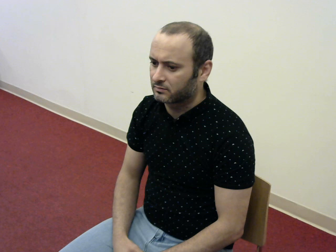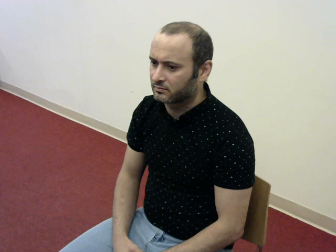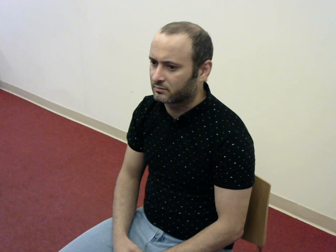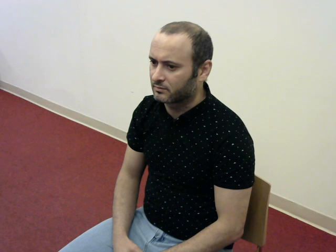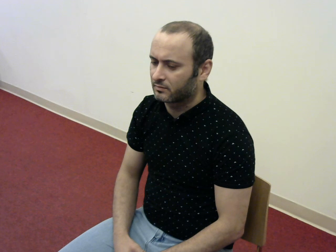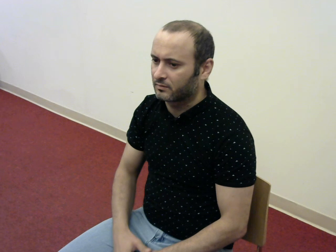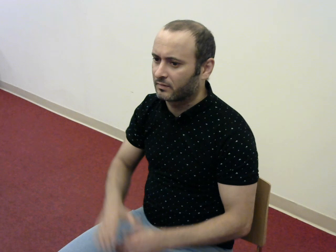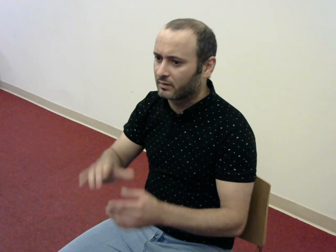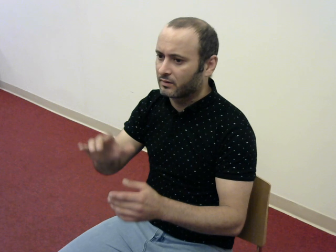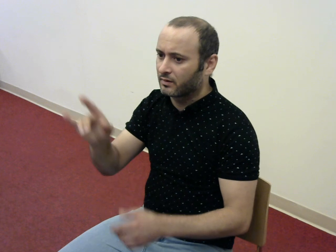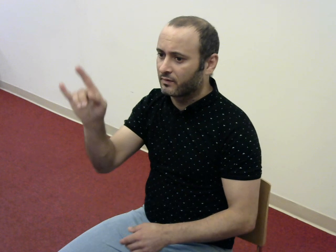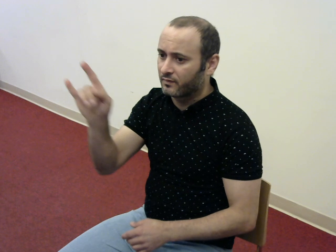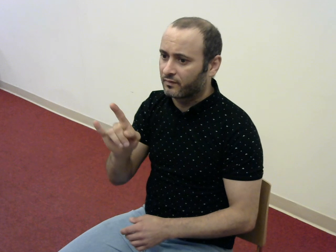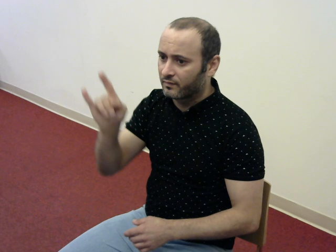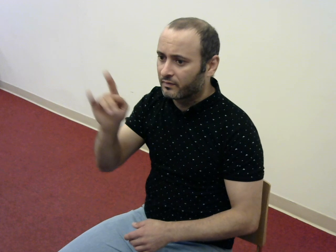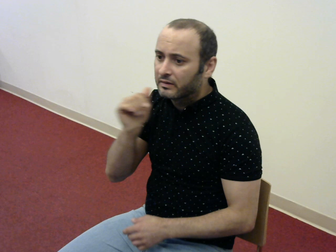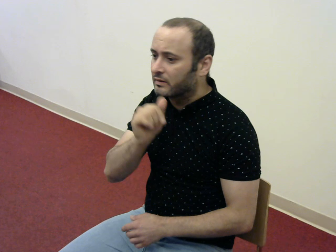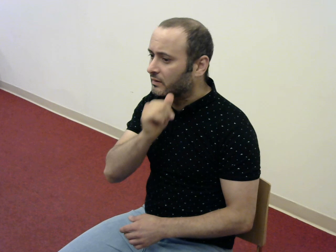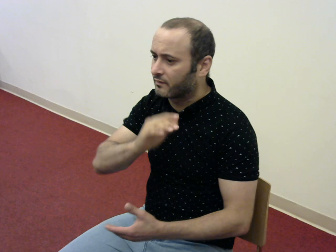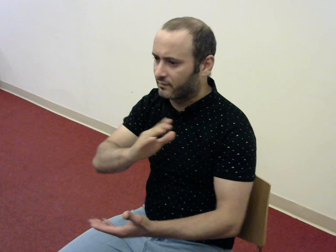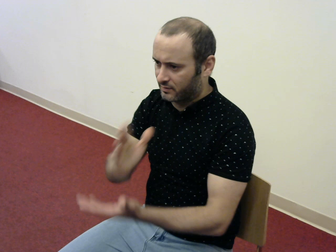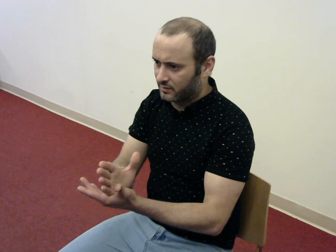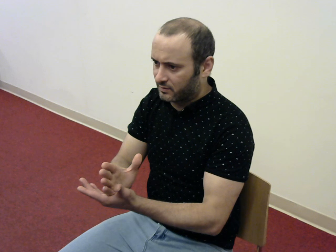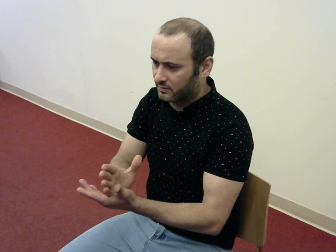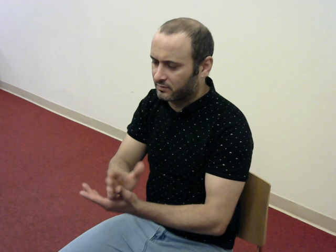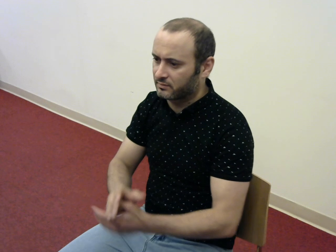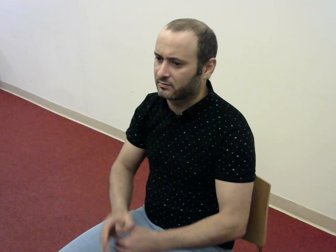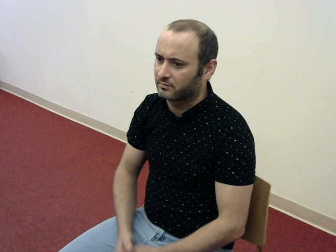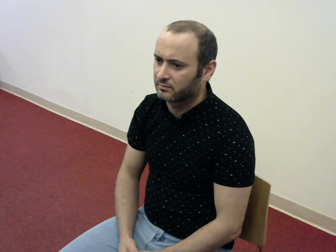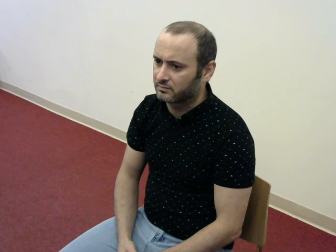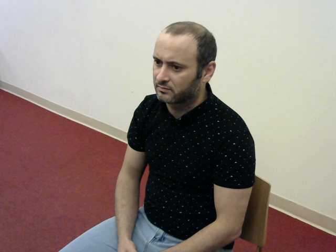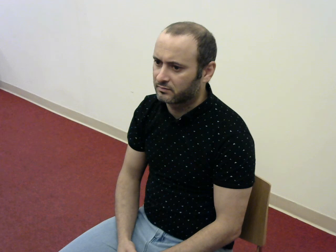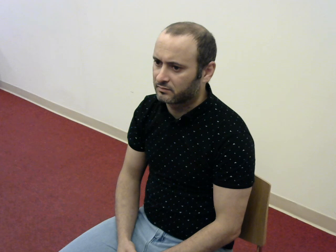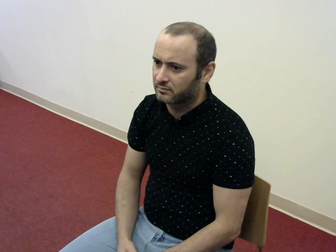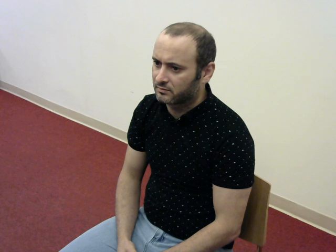WiFi-ın parolu nədir?